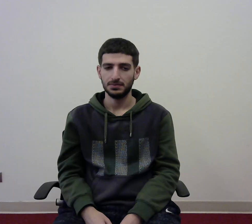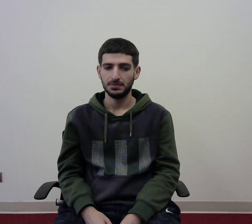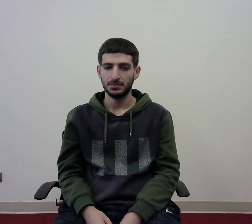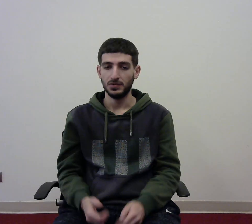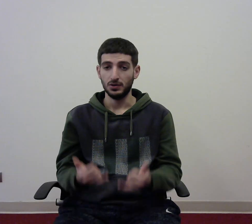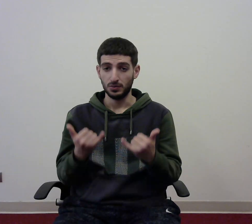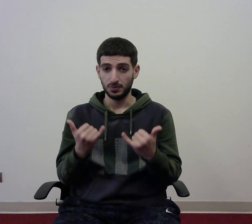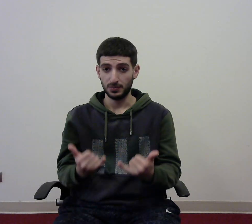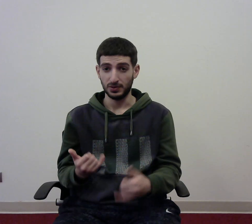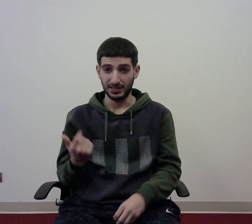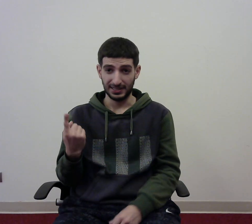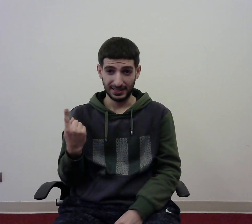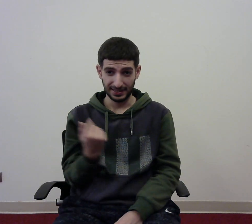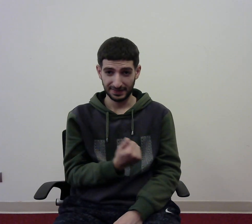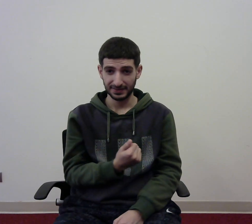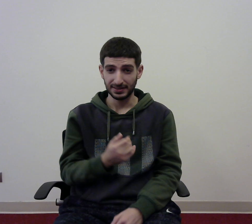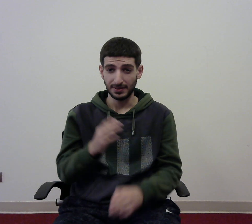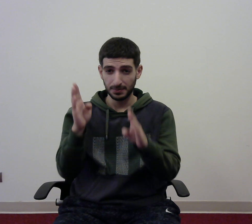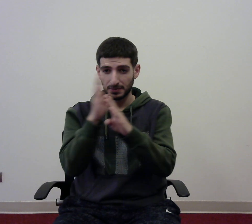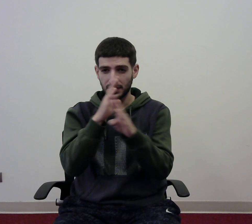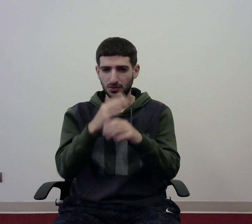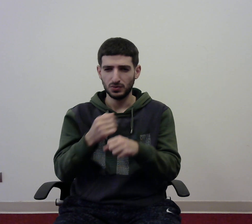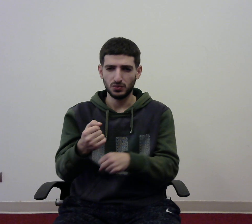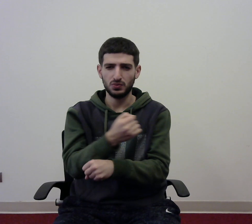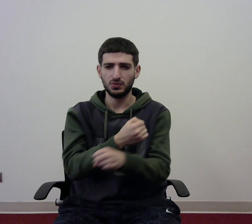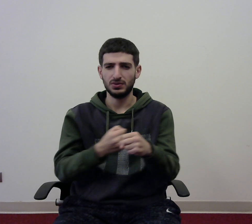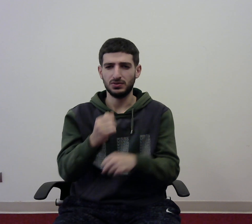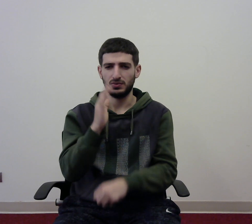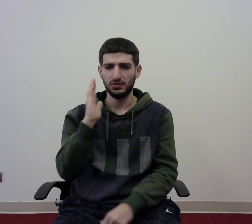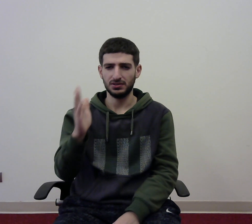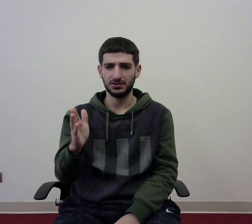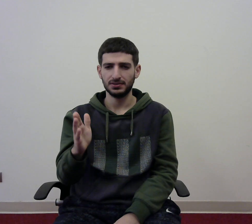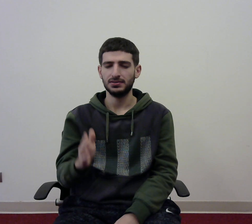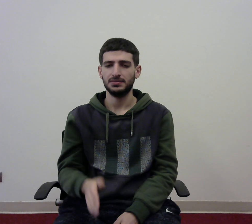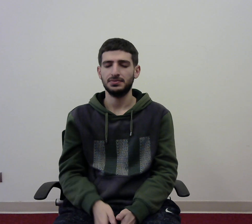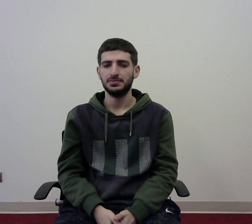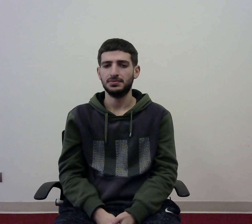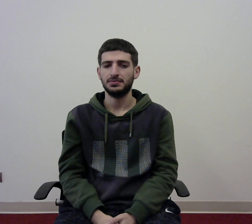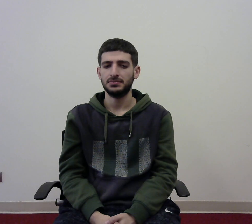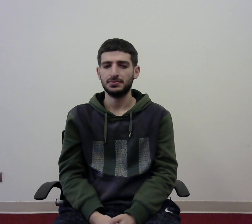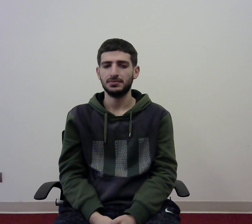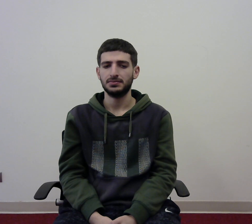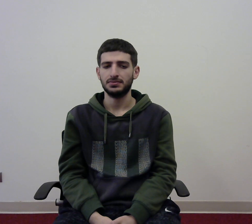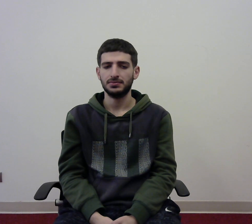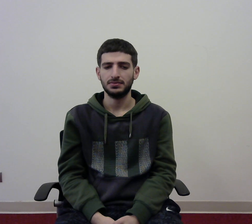Bu həftə hava küləkli olacaq